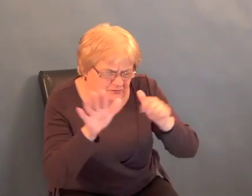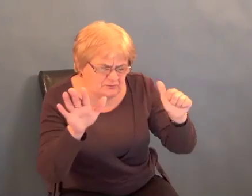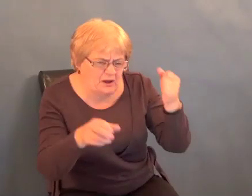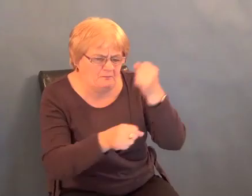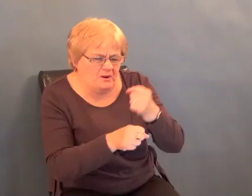Pracuję.